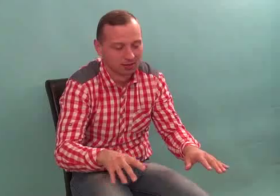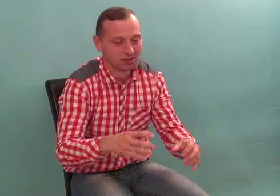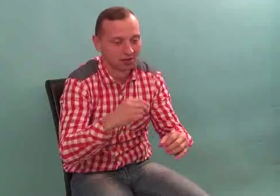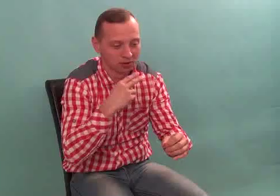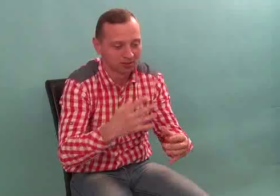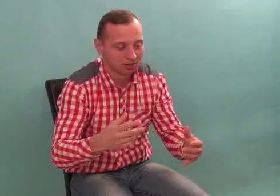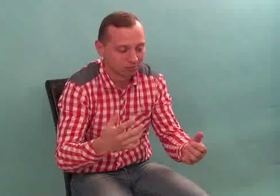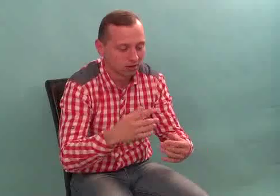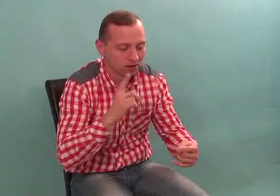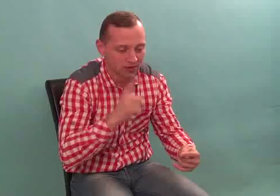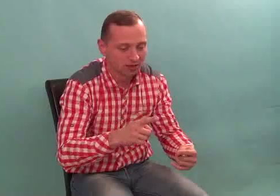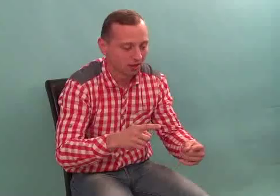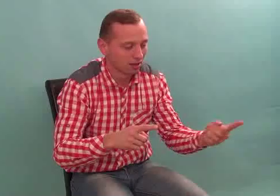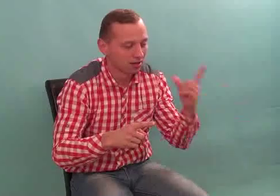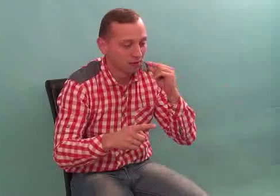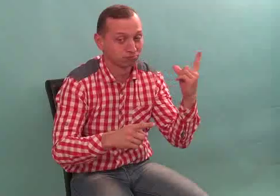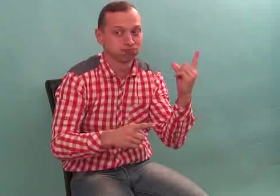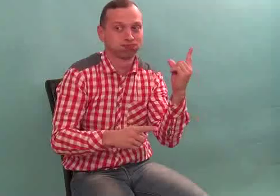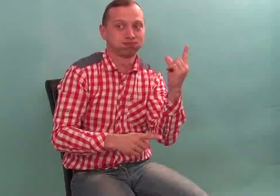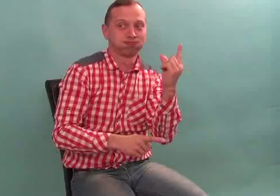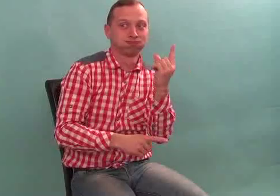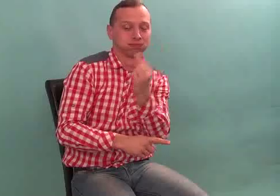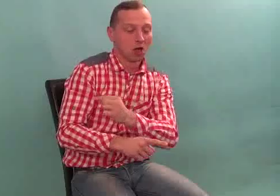Zebrał gruszki, a dziewczyna poszła.